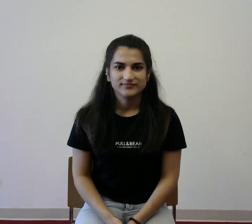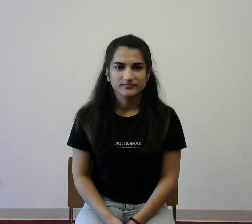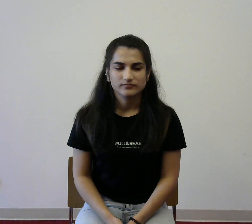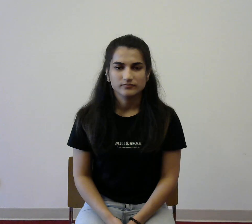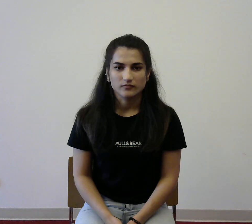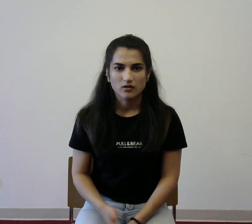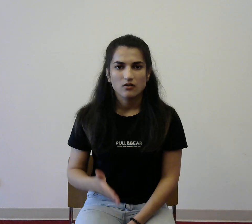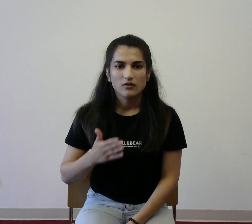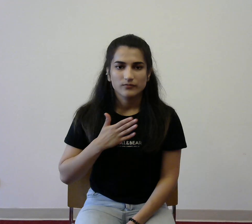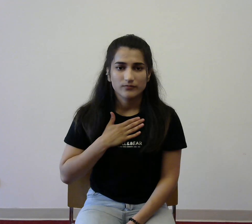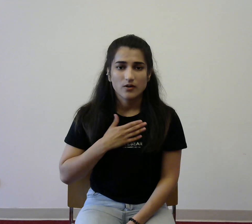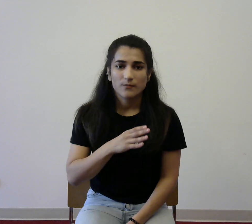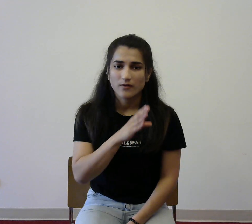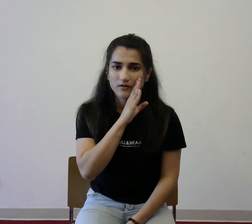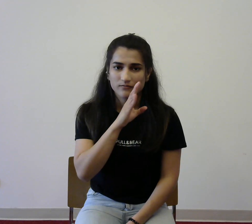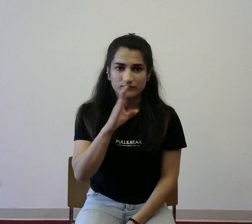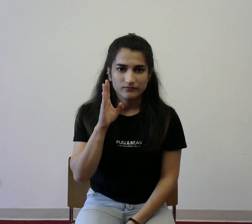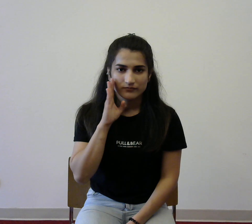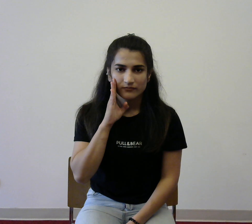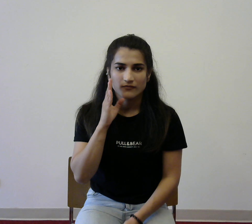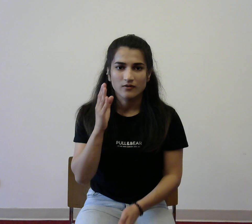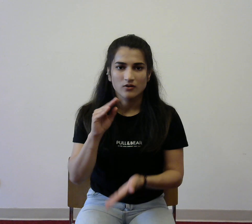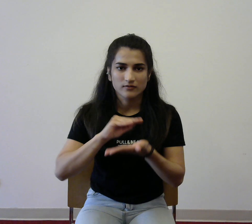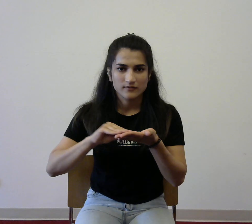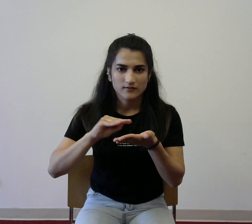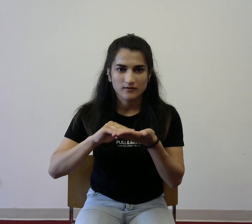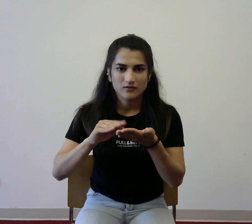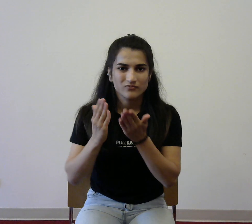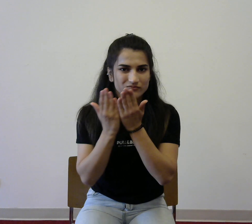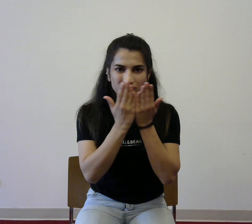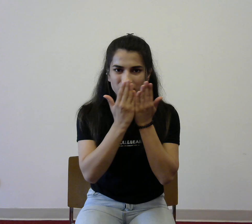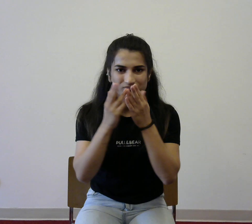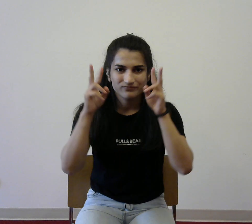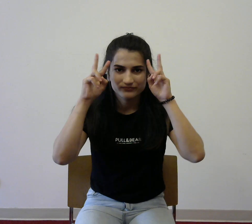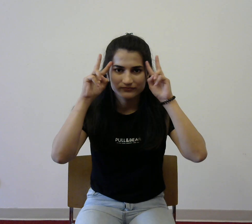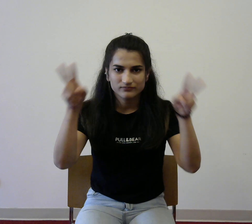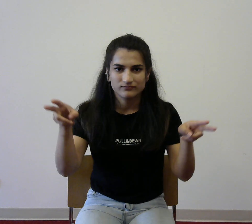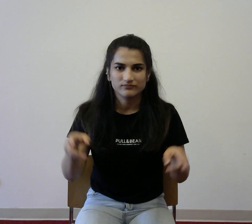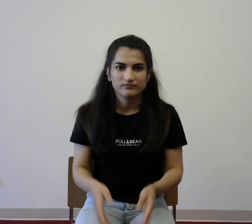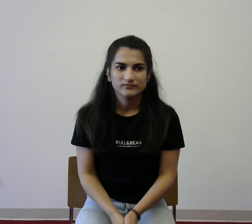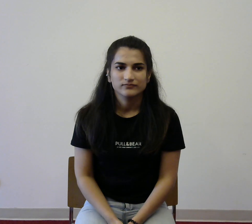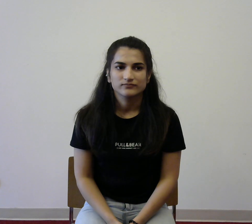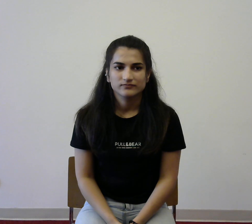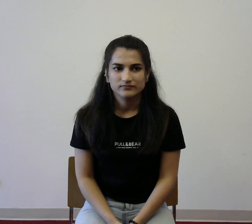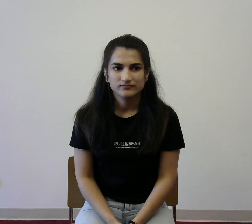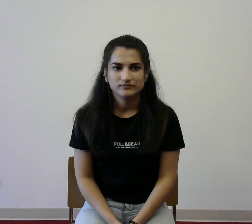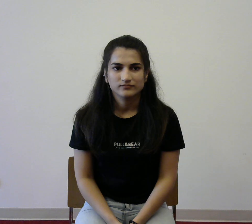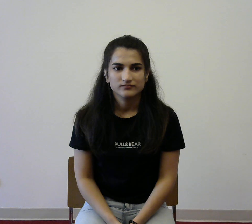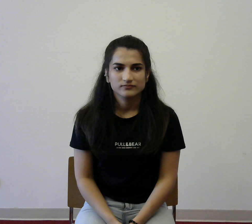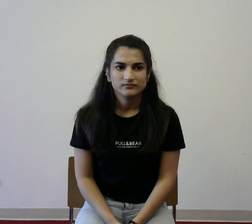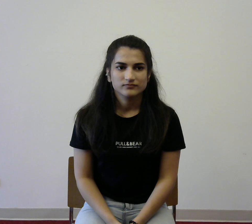Mənim anam yazıb-oxuya bilmir